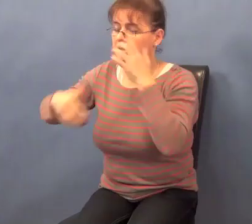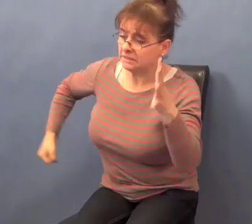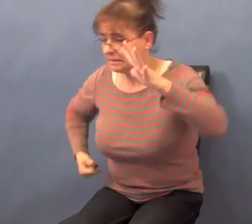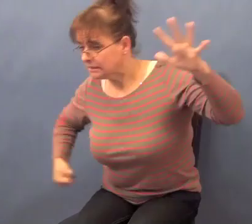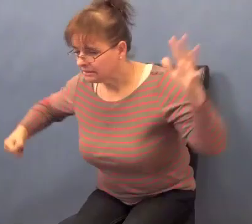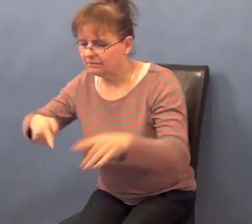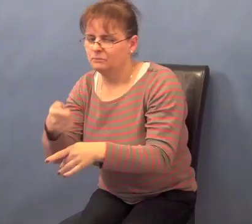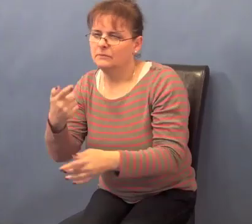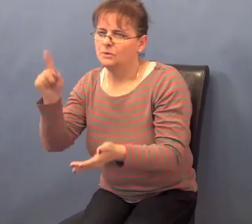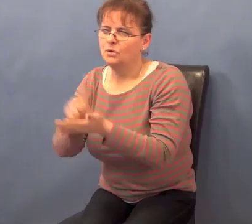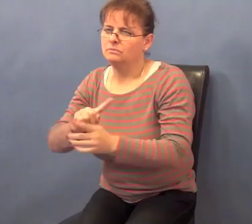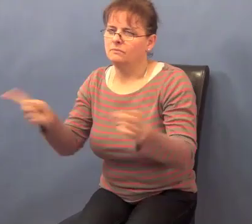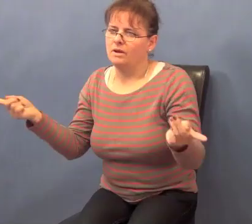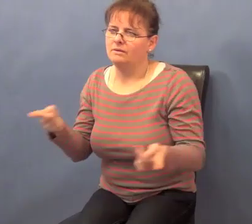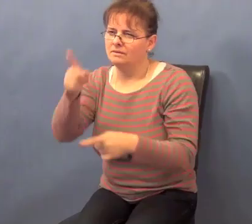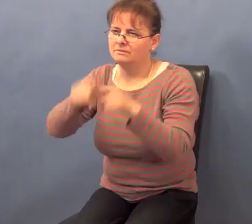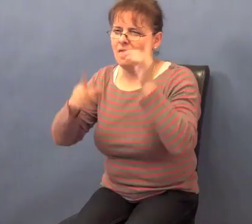Po pracy szybko wybiega z teczką w ręku, bo nie zdąży, a tak nie wolno.